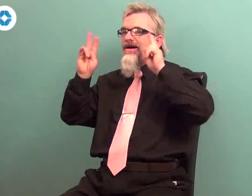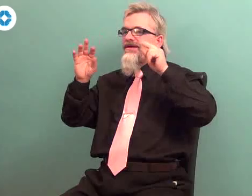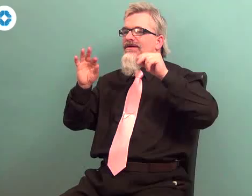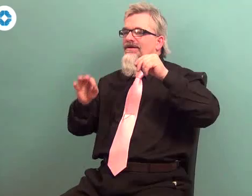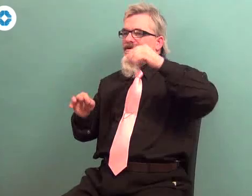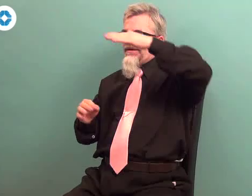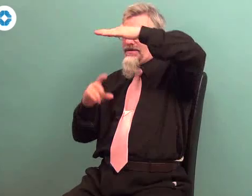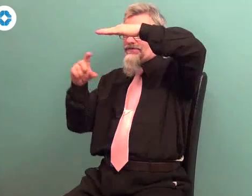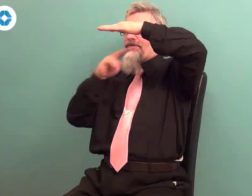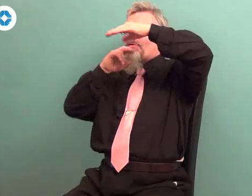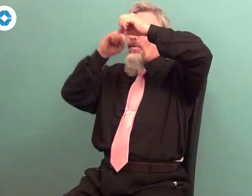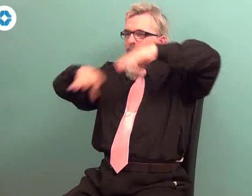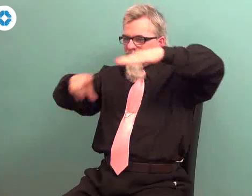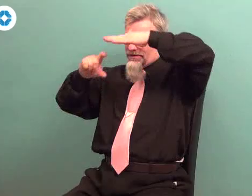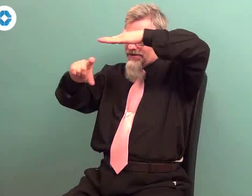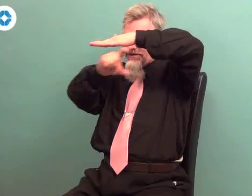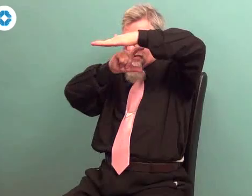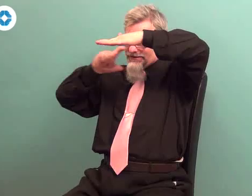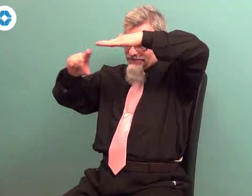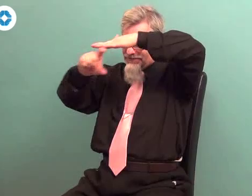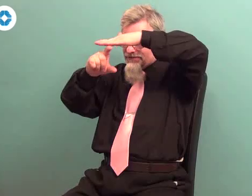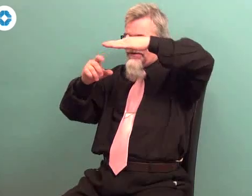Czujnik dymu ze zraszaczem wody.